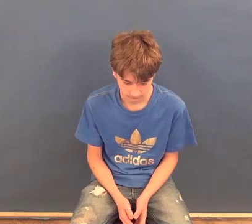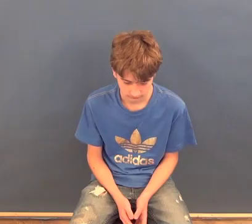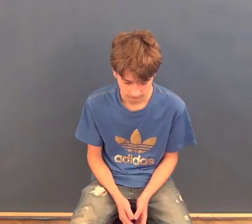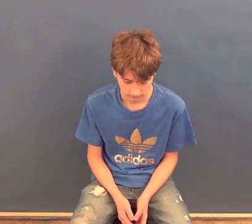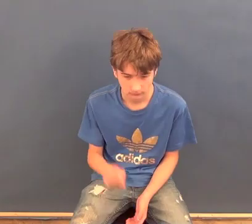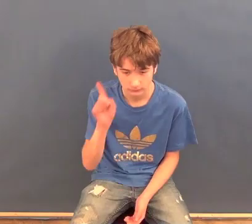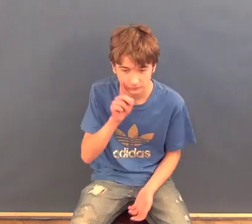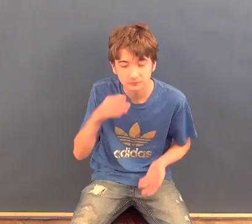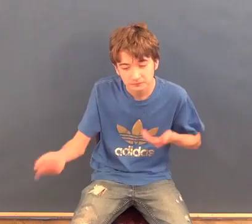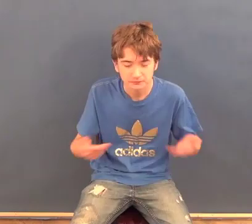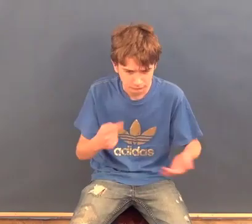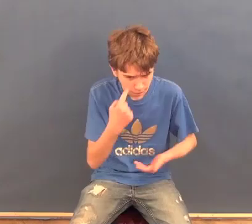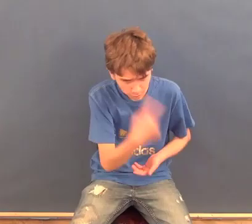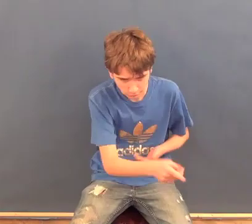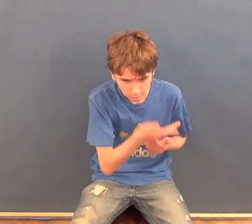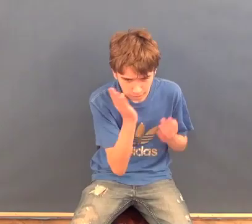Mężczyzna na spacerze zauważa brakujący kawałek płotu.